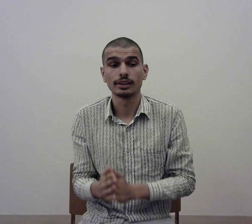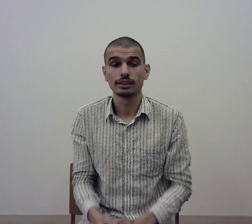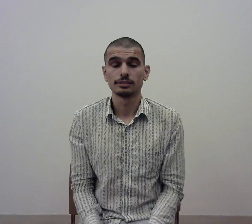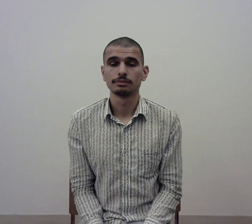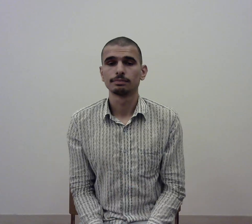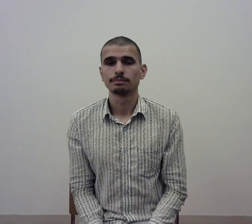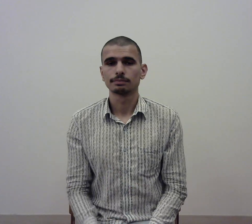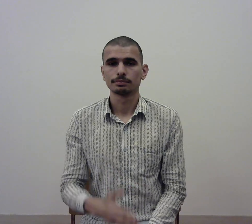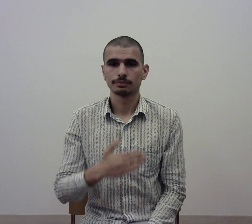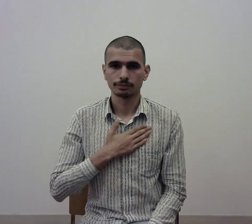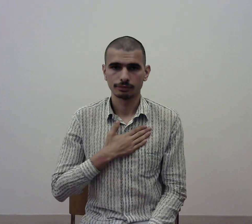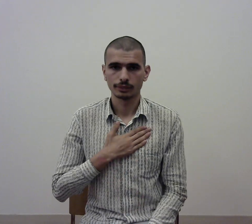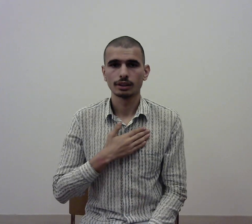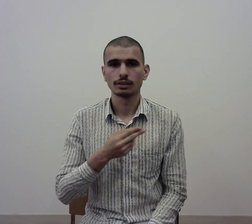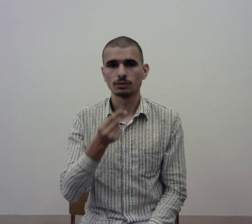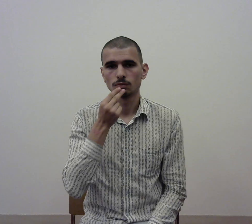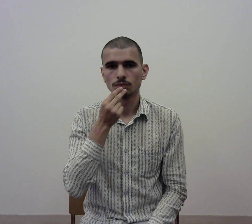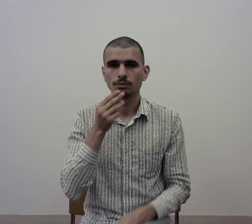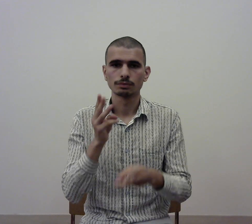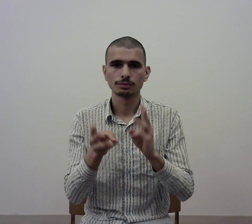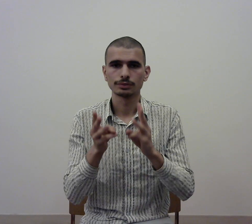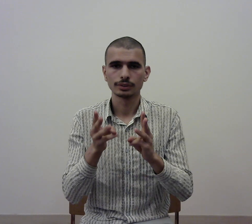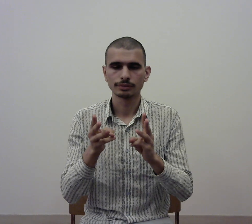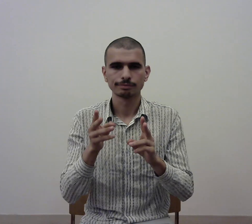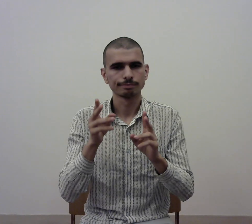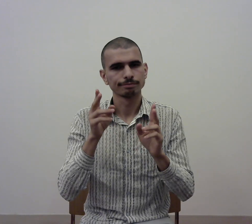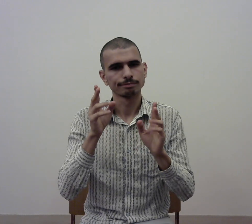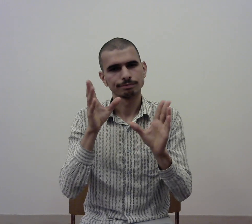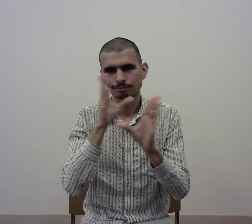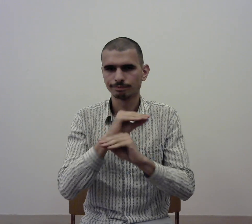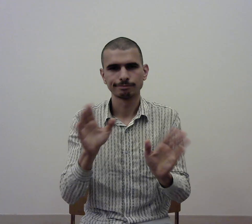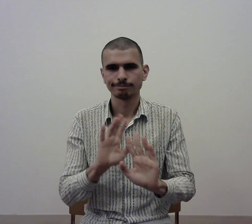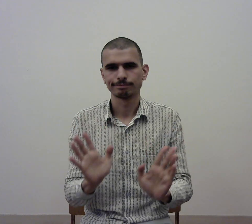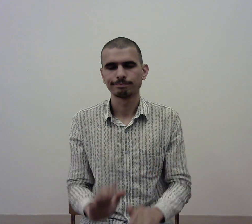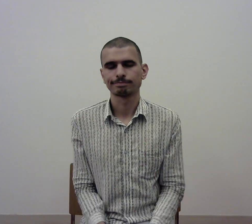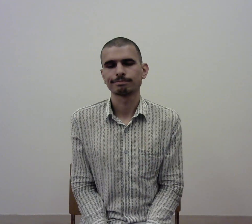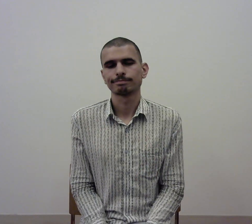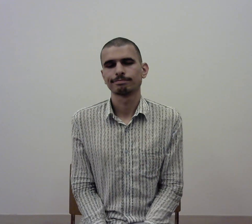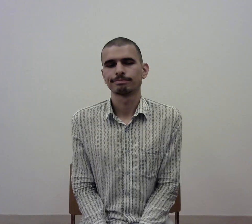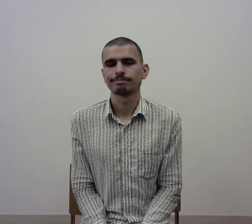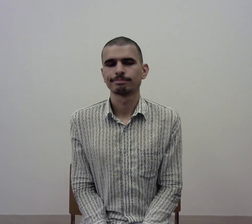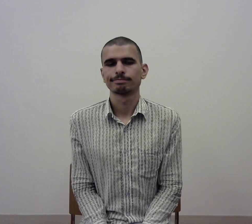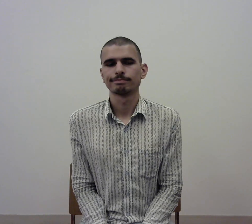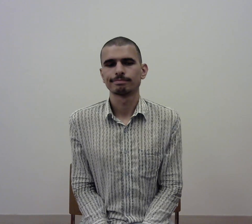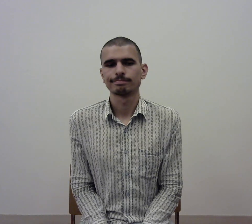Mən yemək bişirməyi bacarmıram